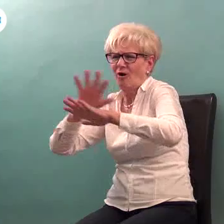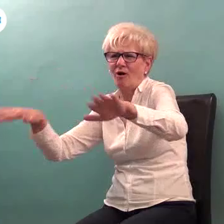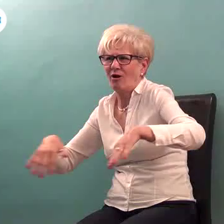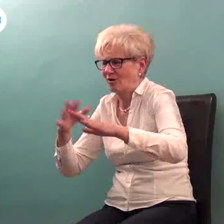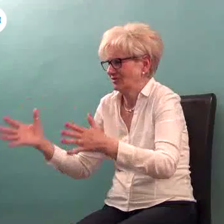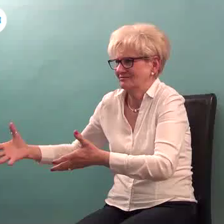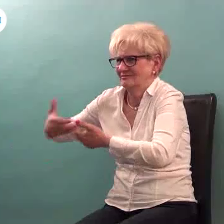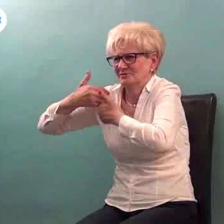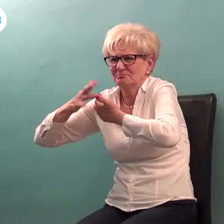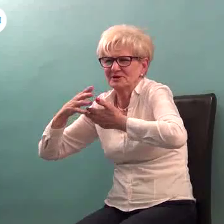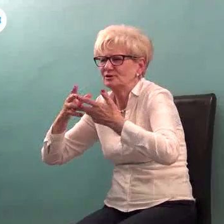Pływa, łapie psa i bierze go na ręce.